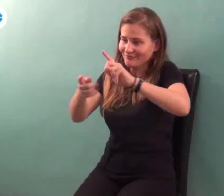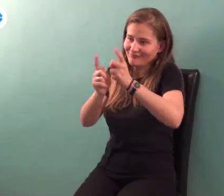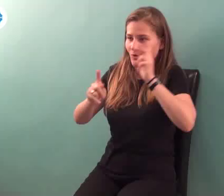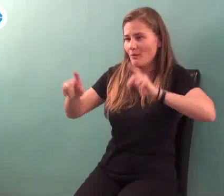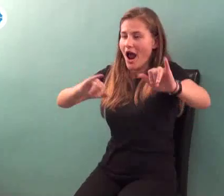Rozmawiają.